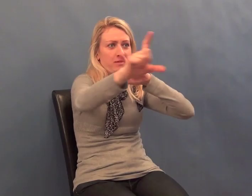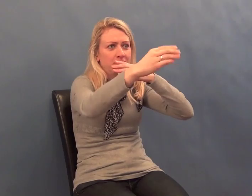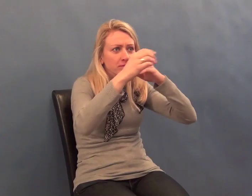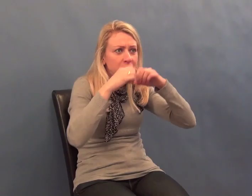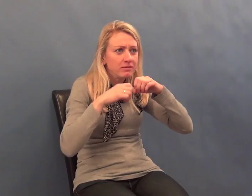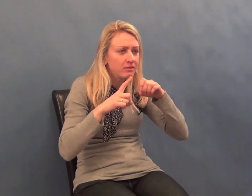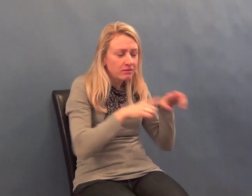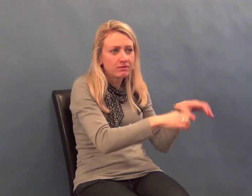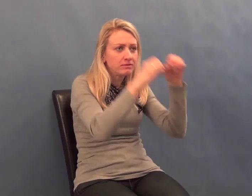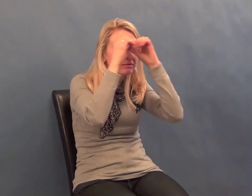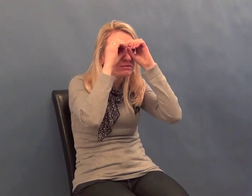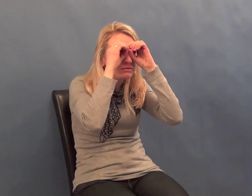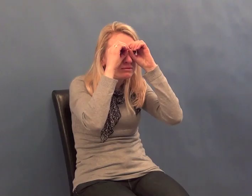Bierze lornetkę i przygląda się.